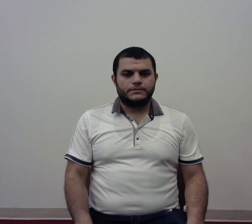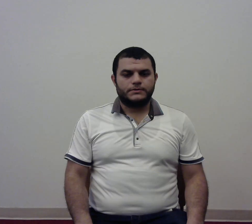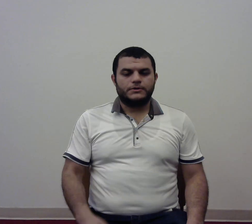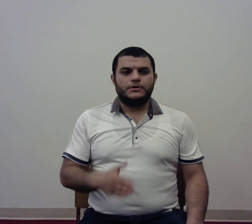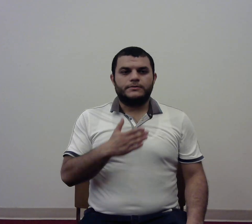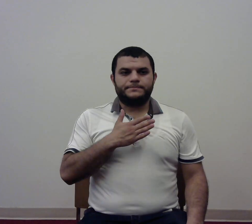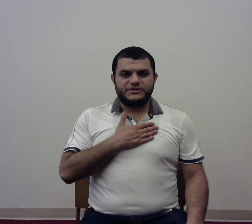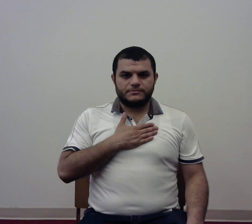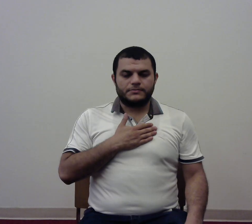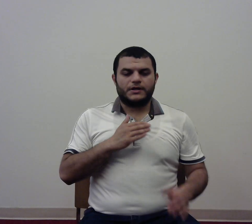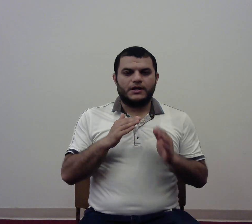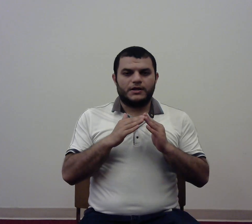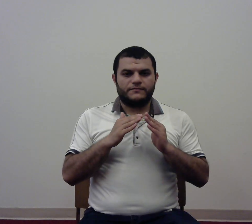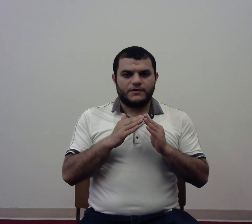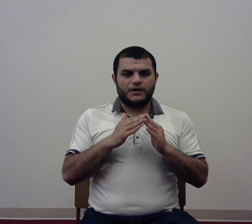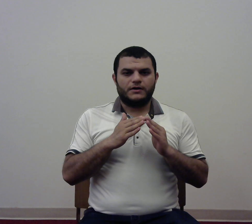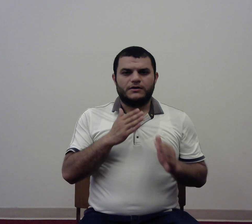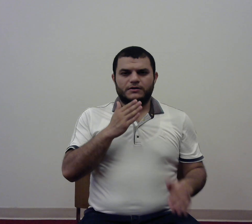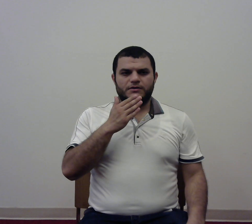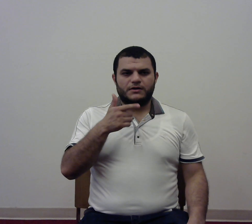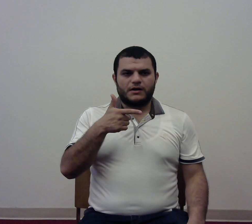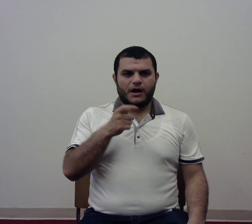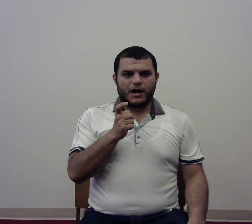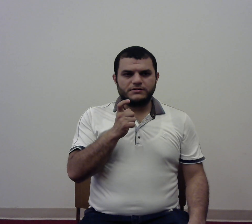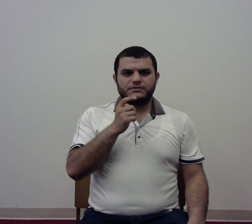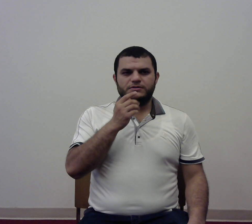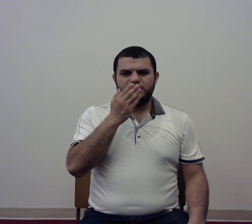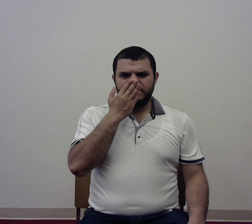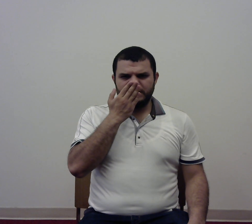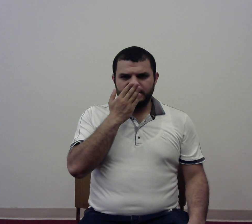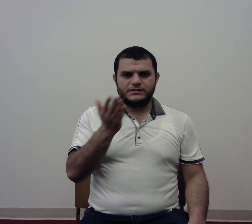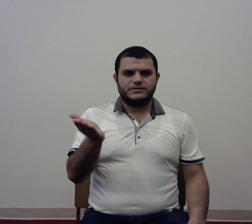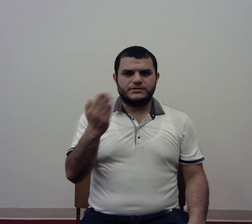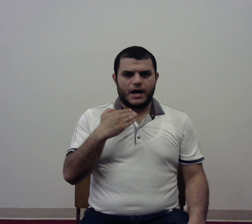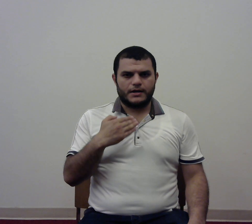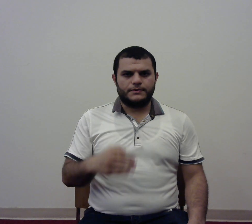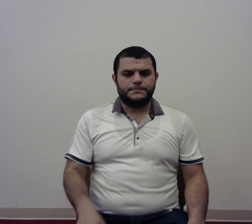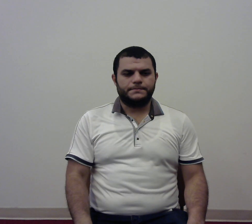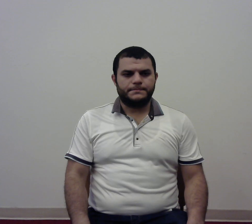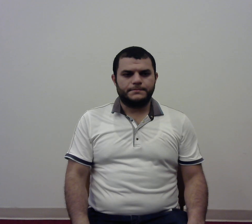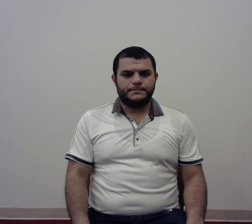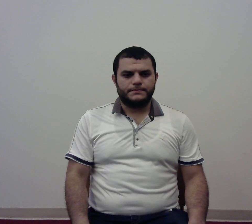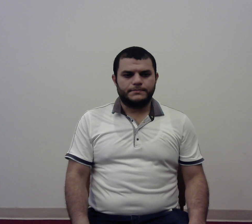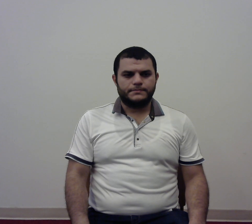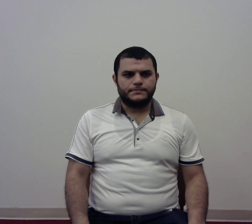Bizim evdən qaz iyi gəlir